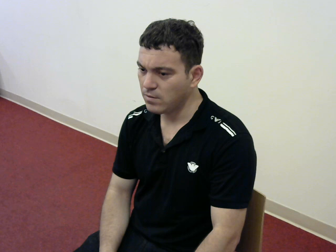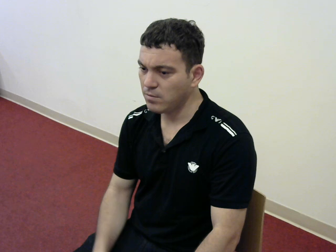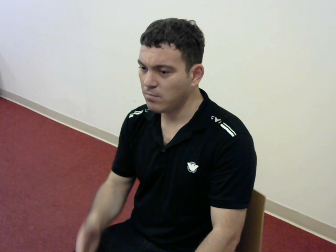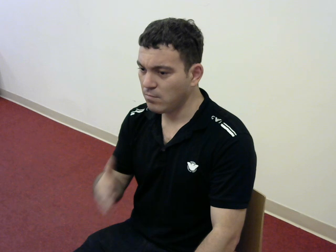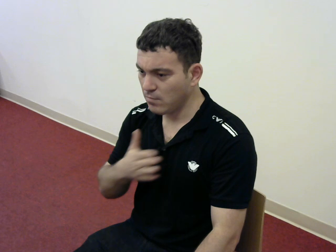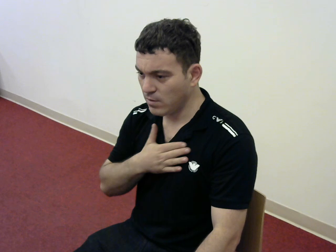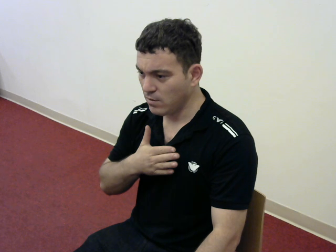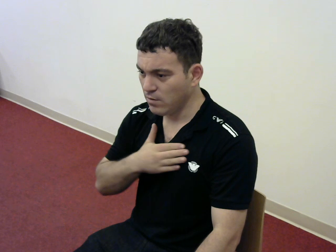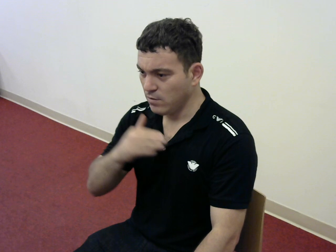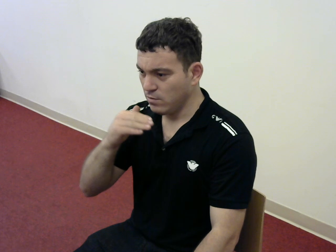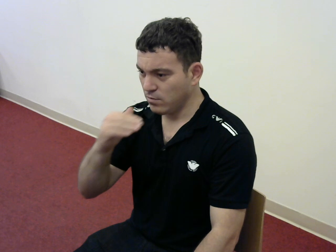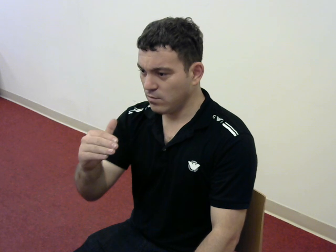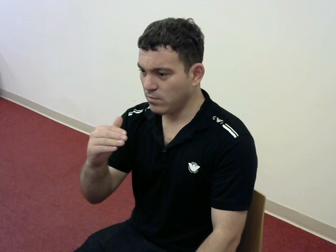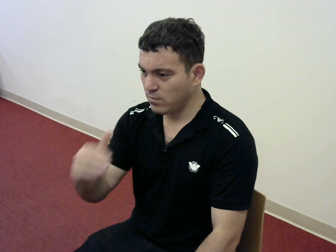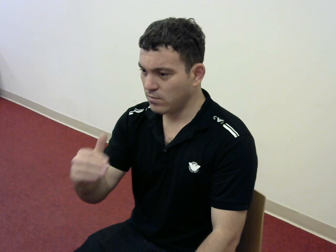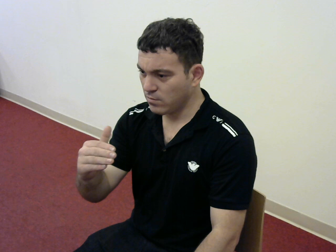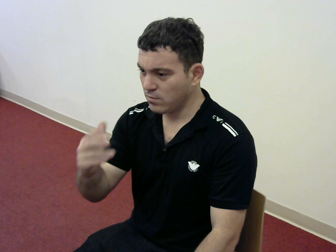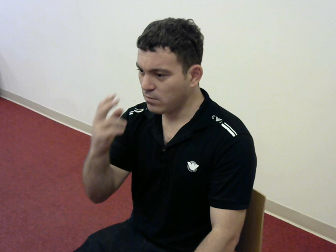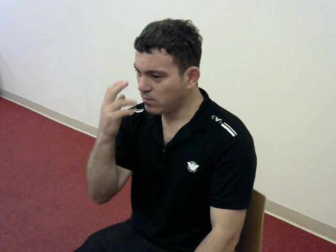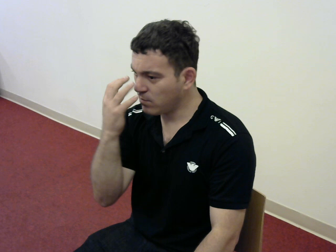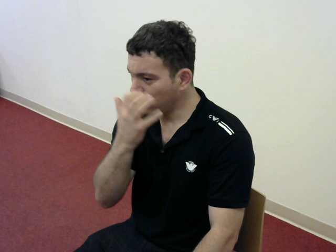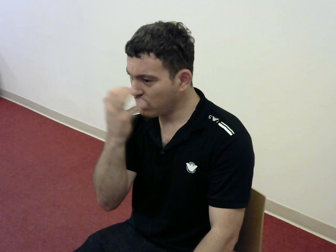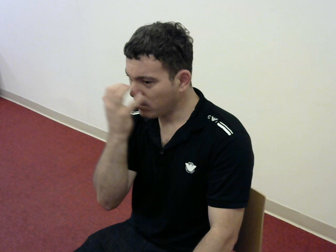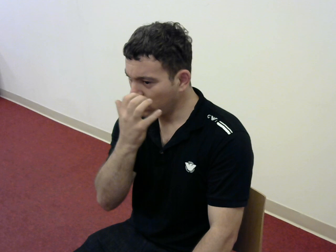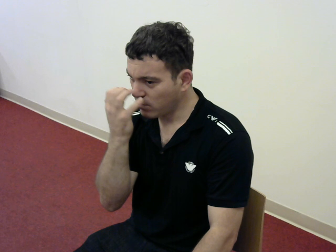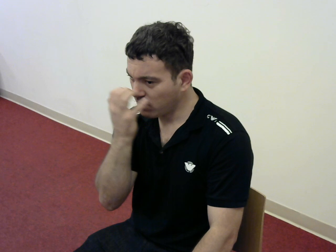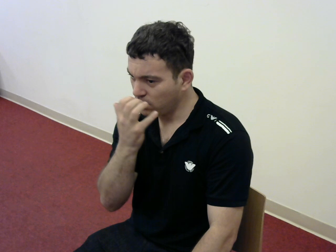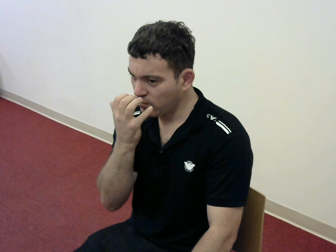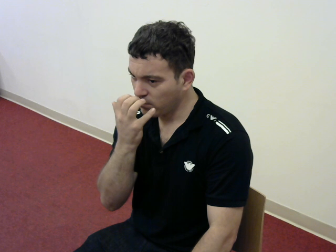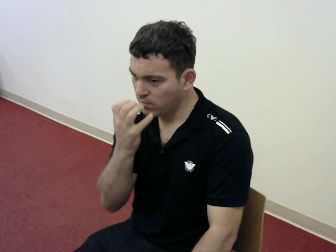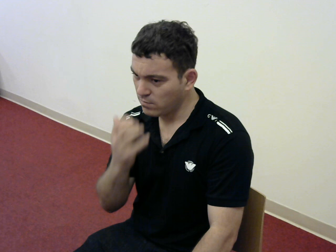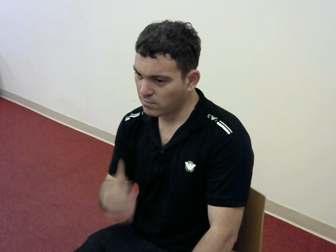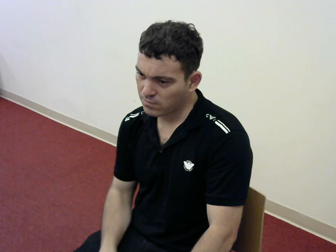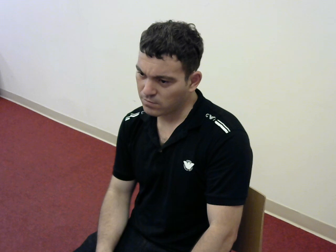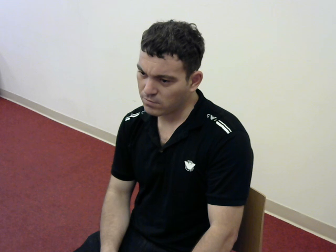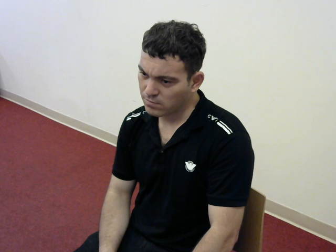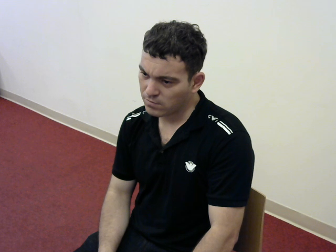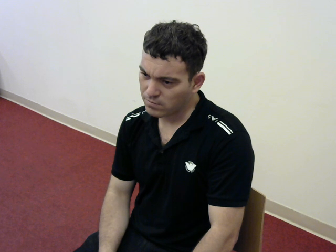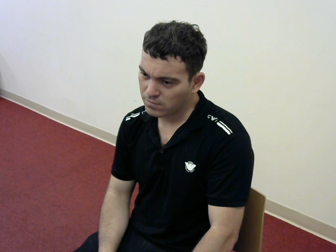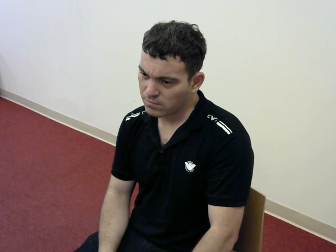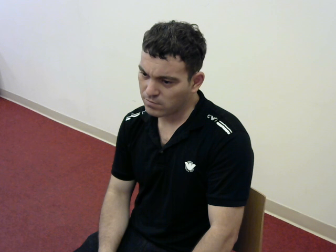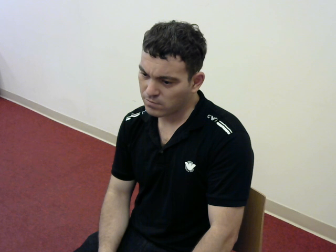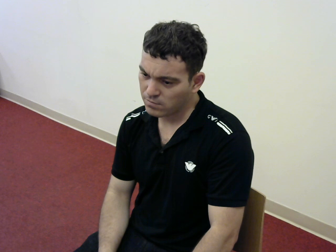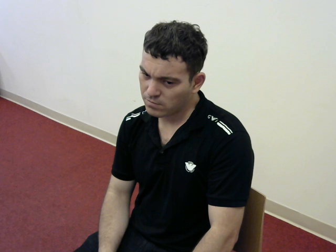Mən sizi görmürəm